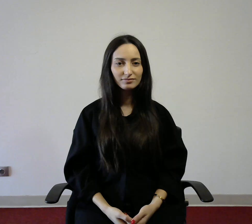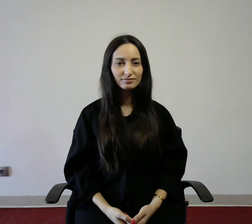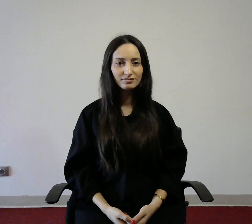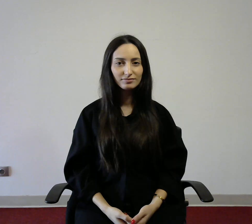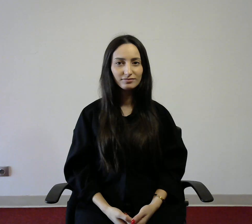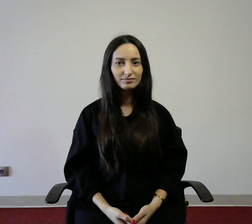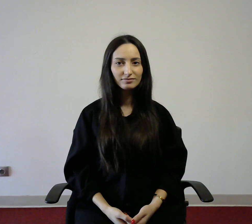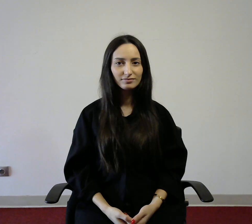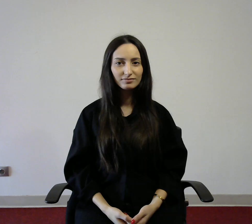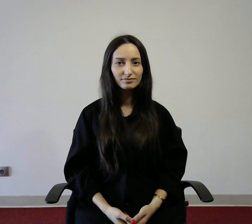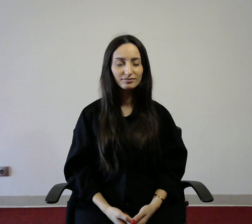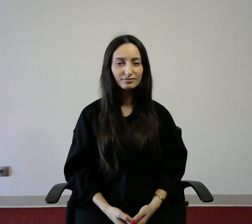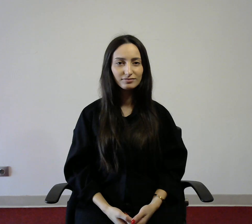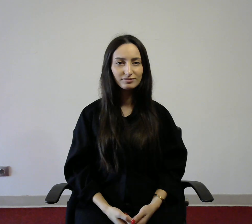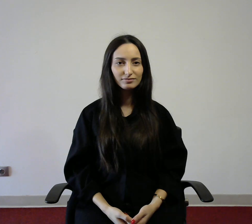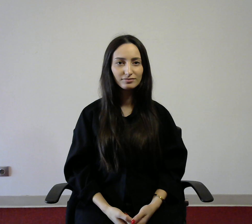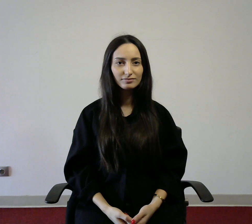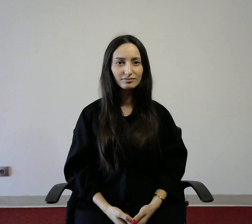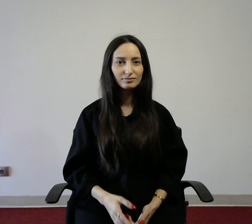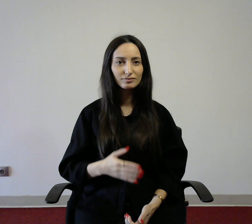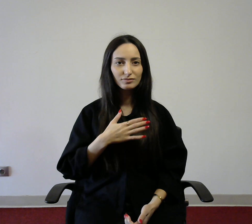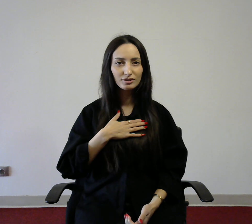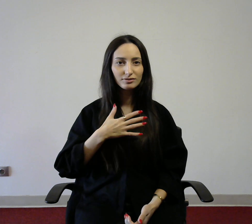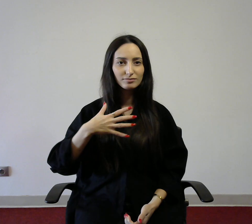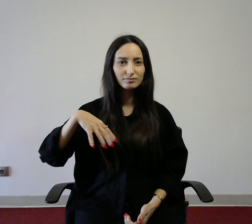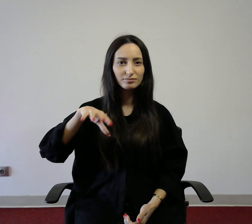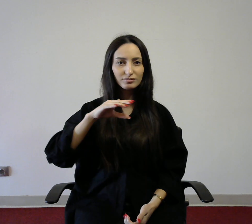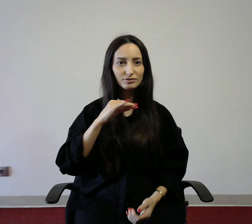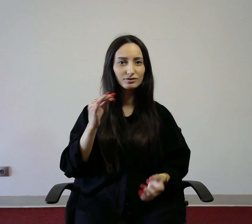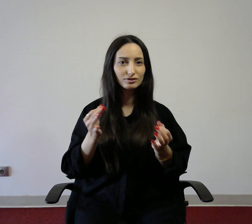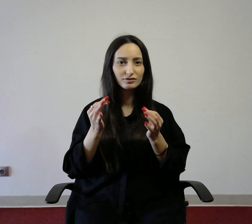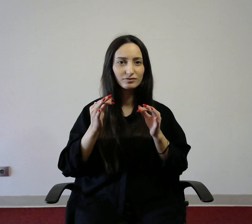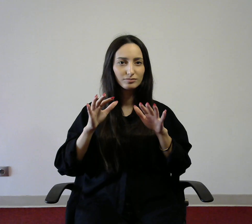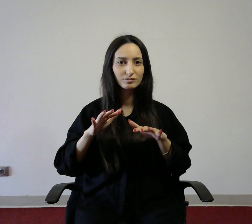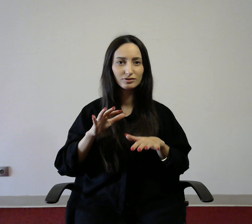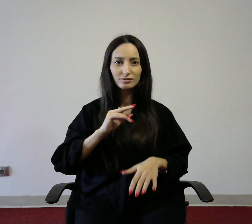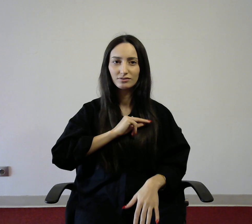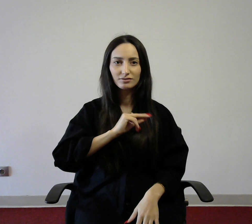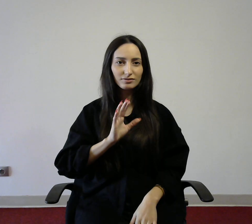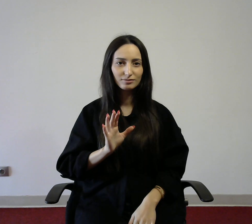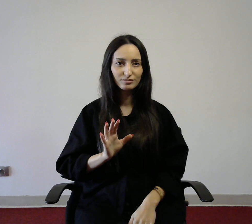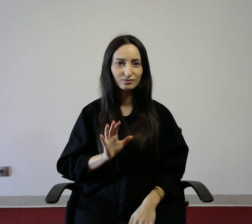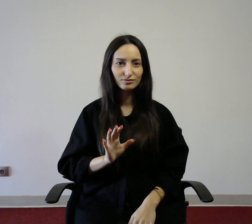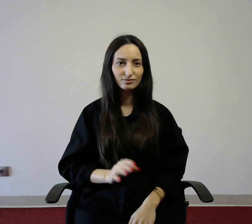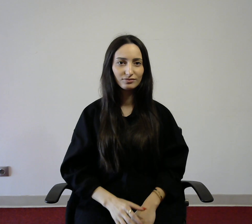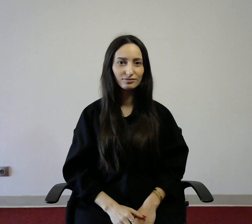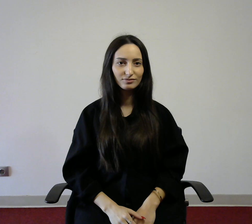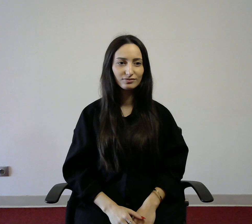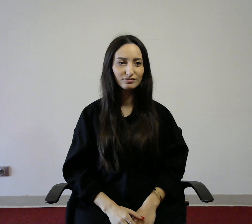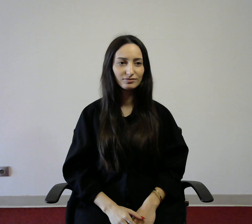Biz heç yerdə işləmirik